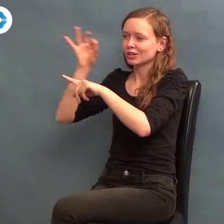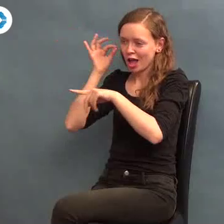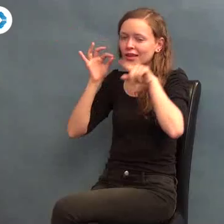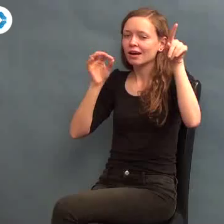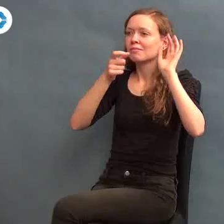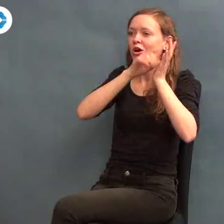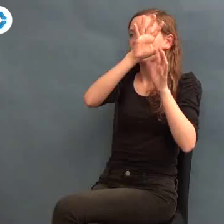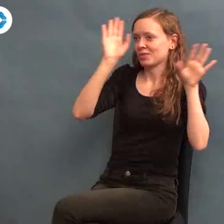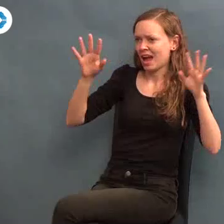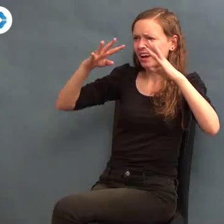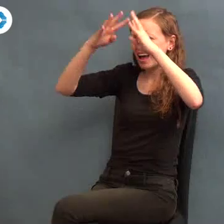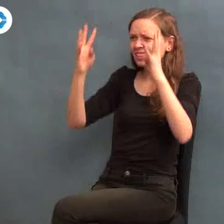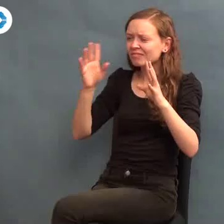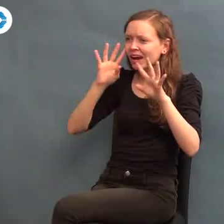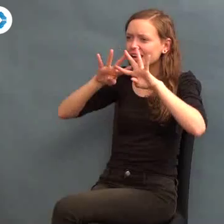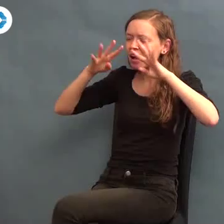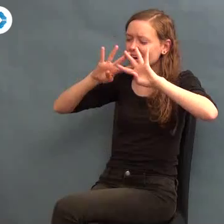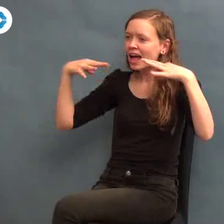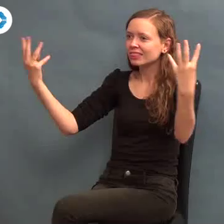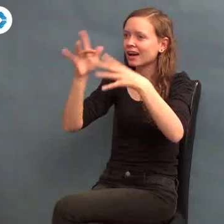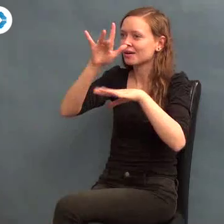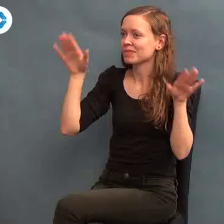W drugim bloku, w pokoju mieszka ptak w półokrągłej klatce.